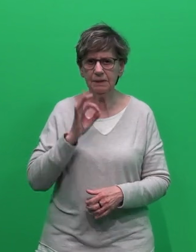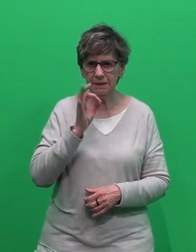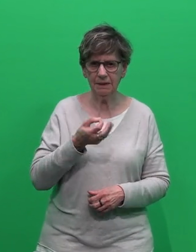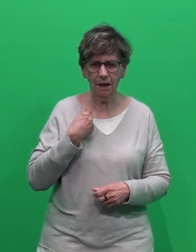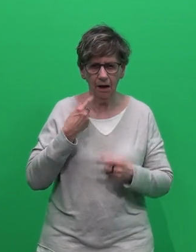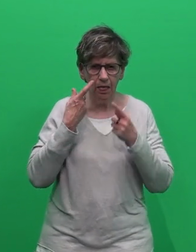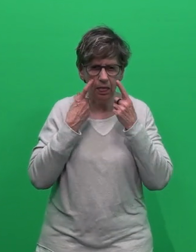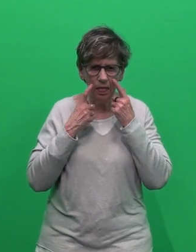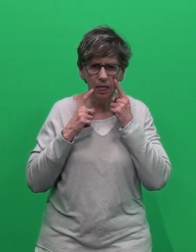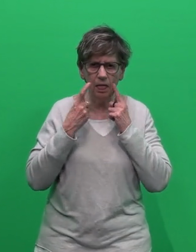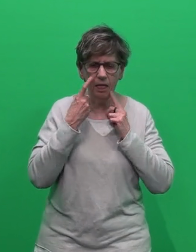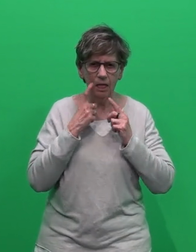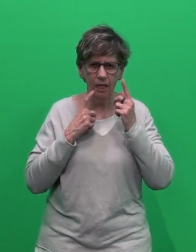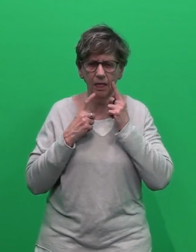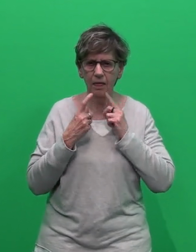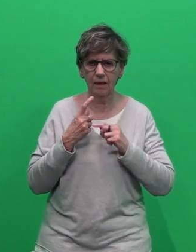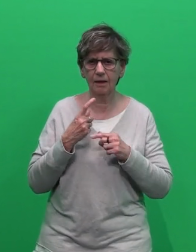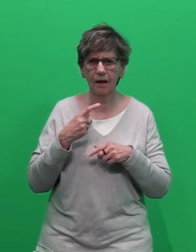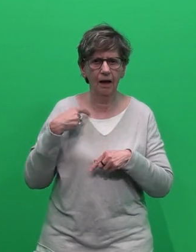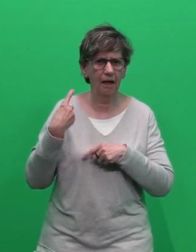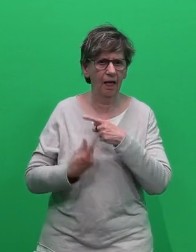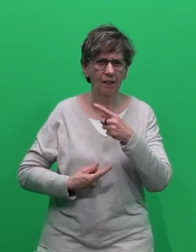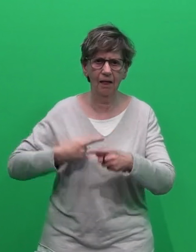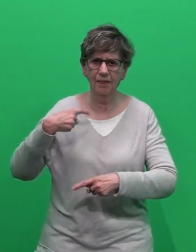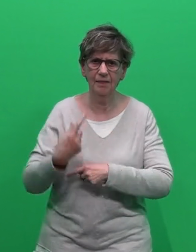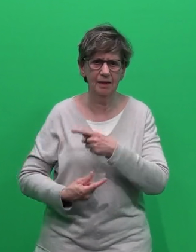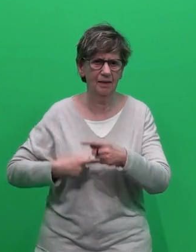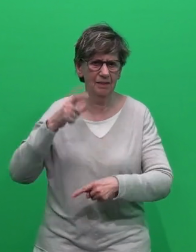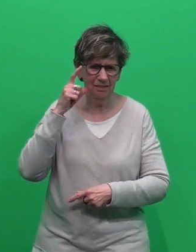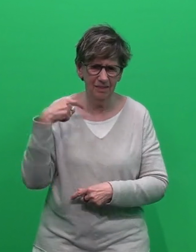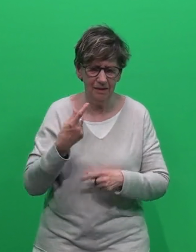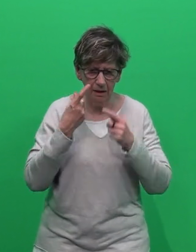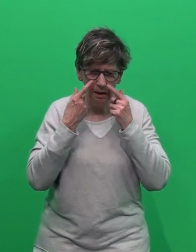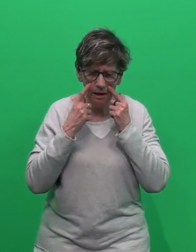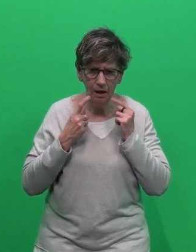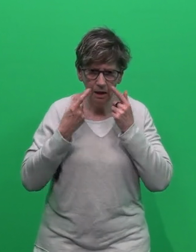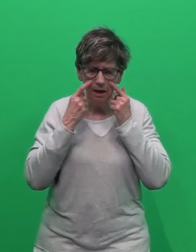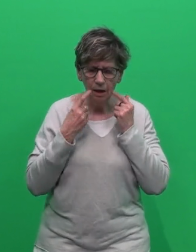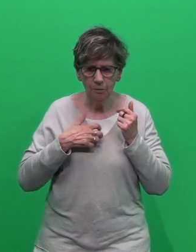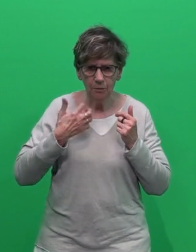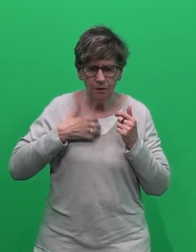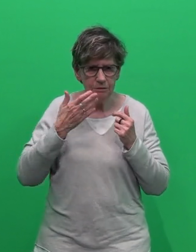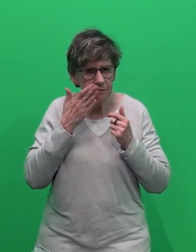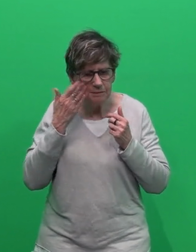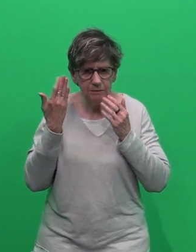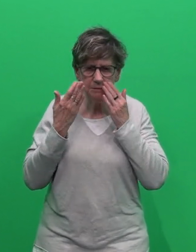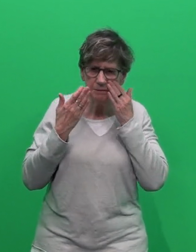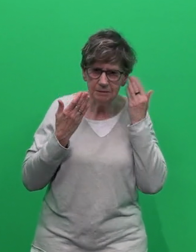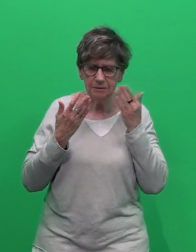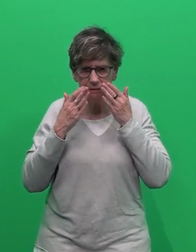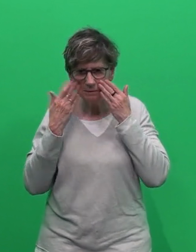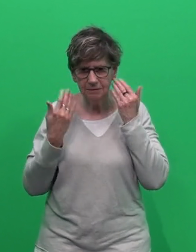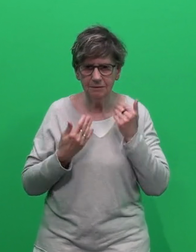Sí, cada dia em ploren els ulls, cau aigua i em molesta, l'he d'anar netejant.